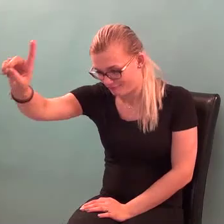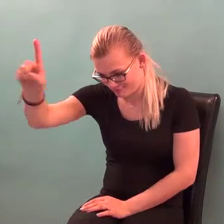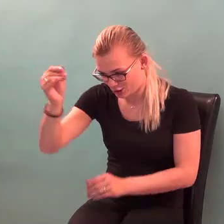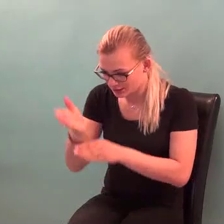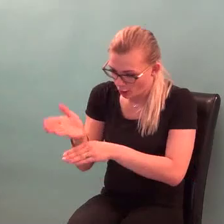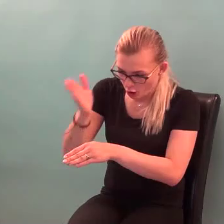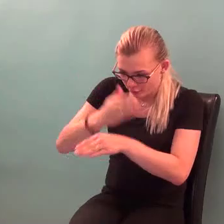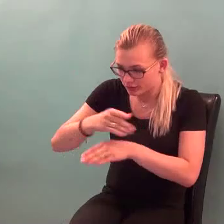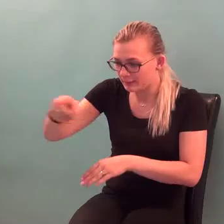Jeszcze wcześniej...